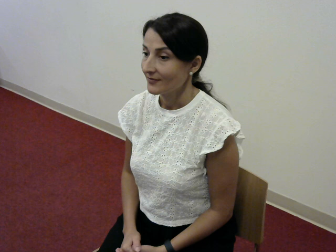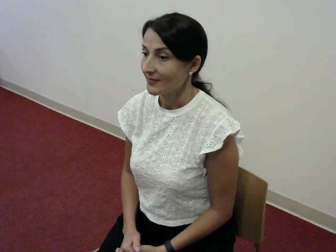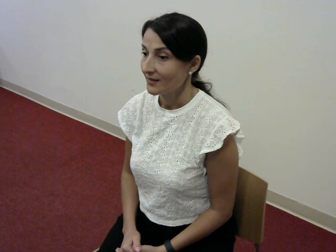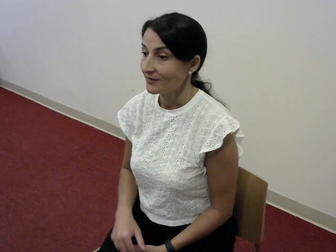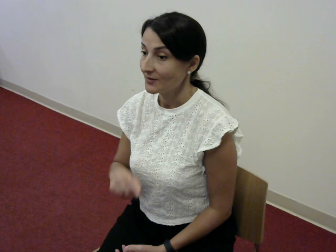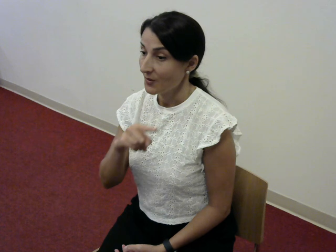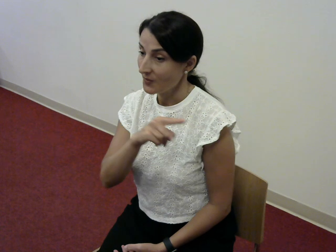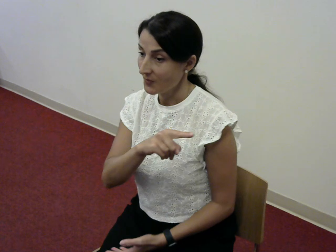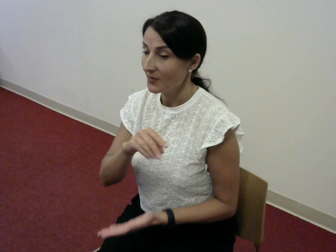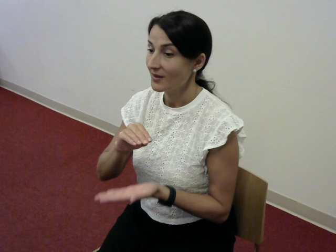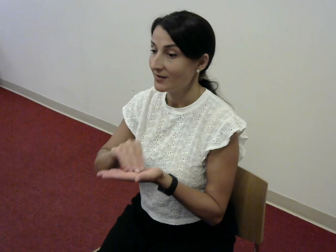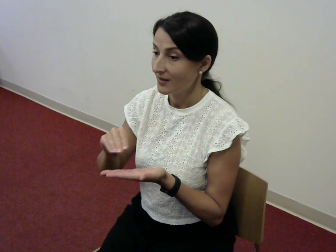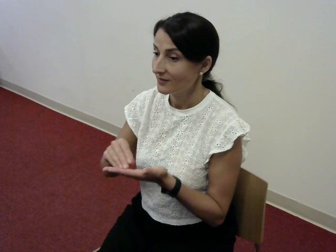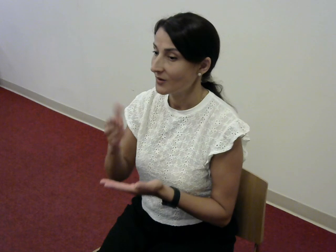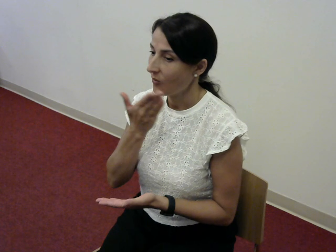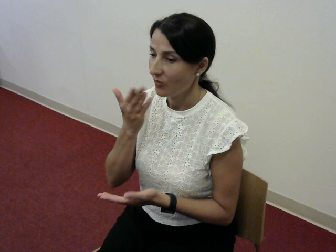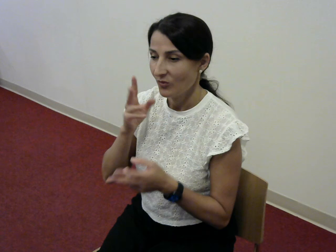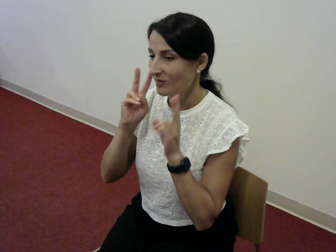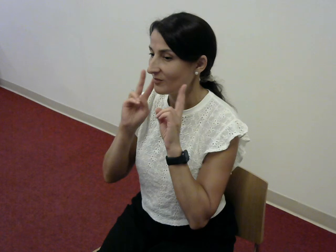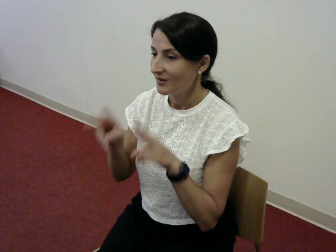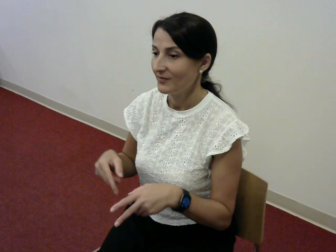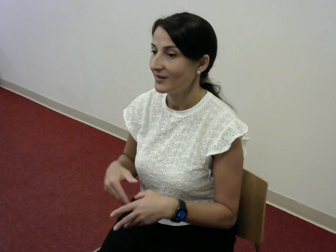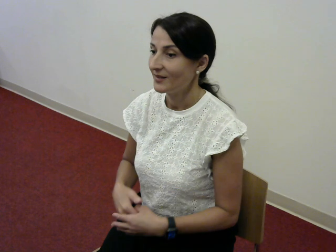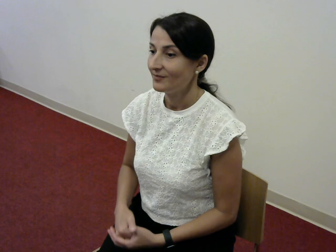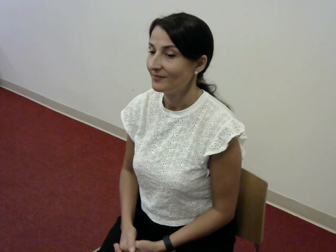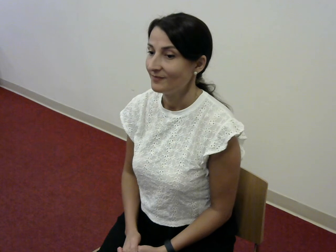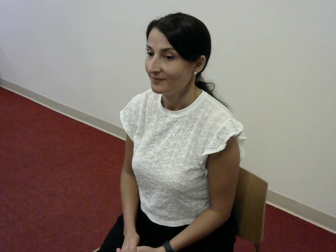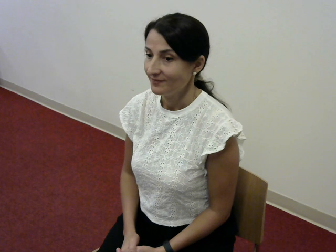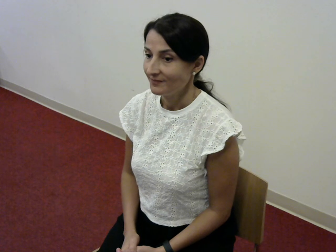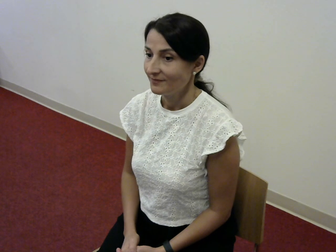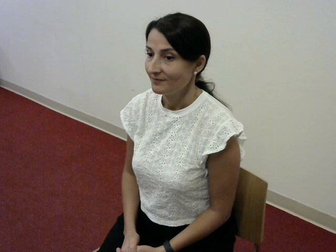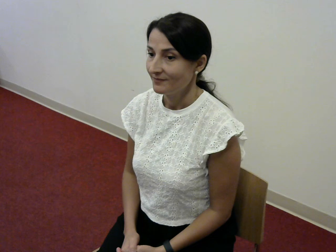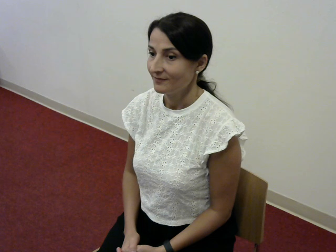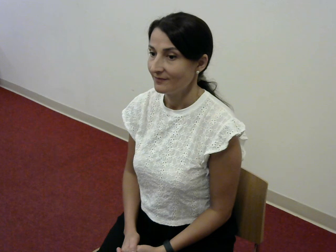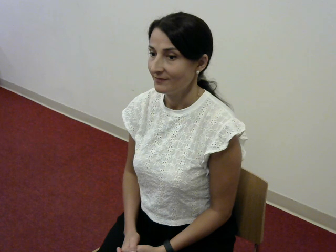O yazıb-oxuya bilmir